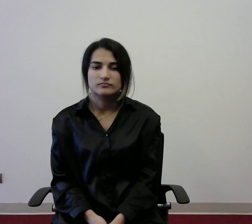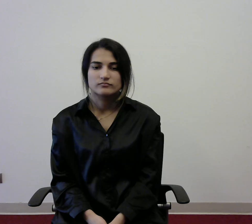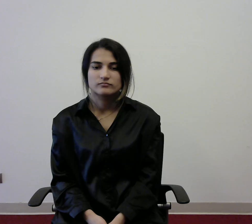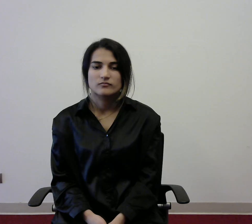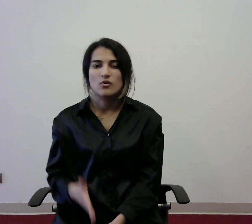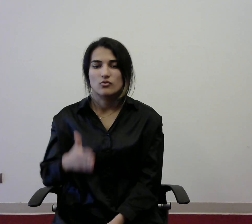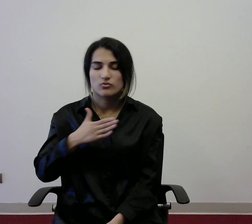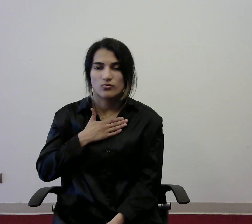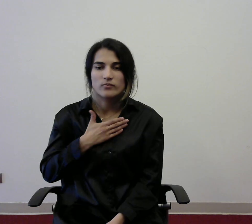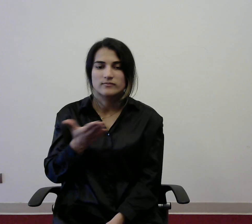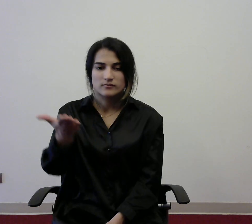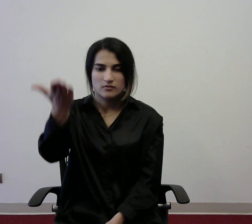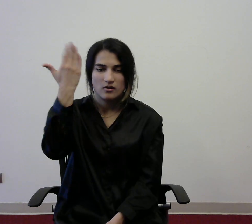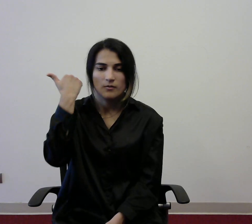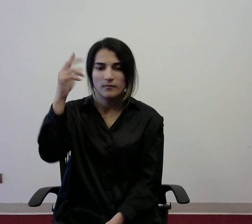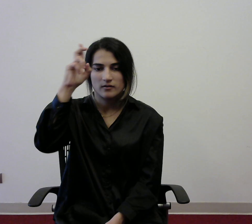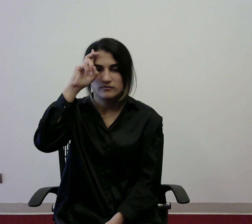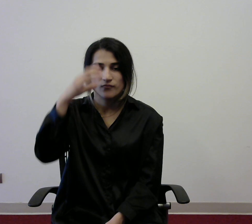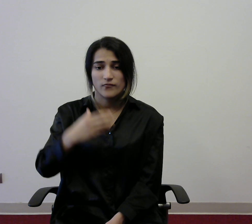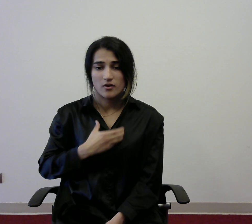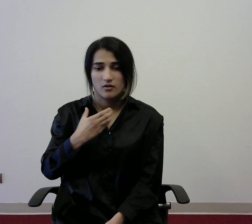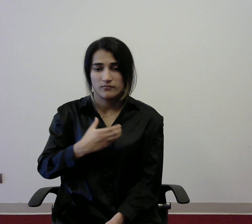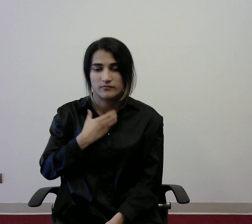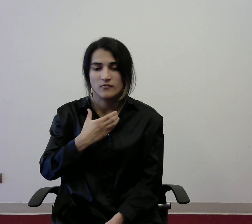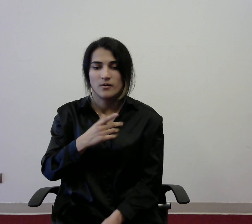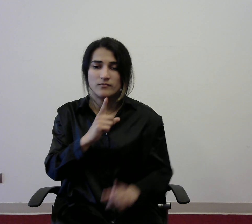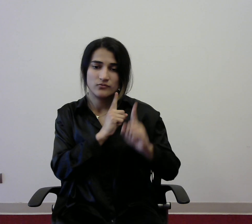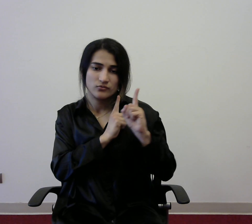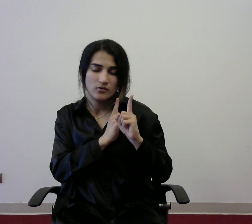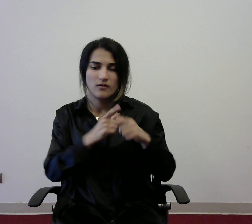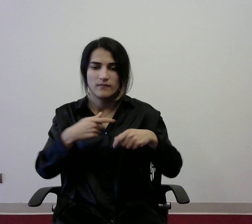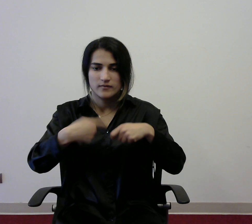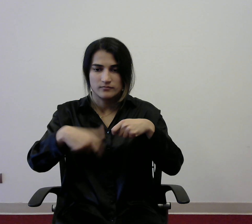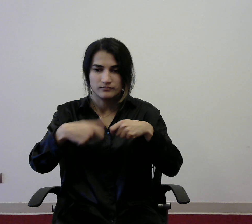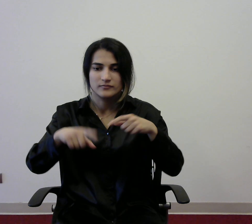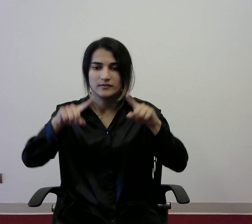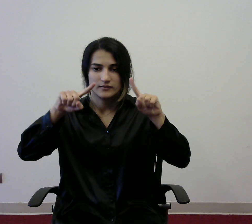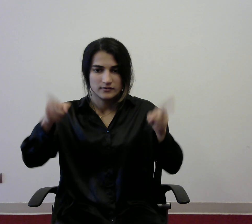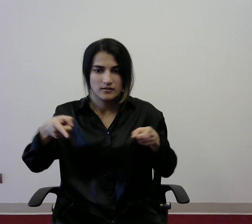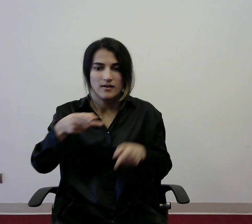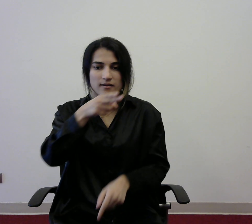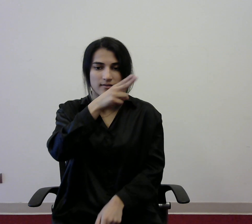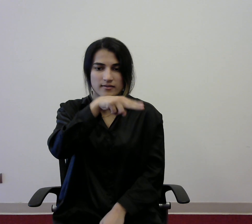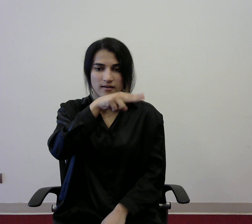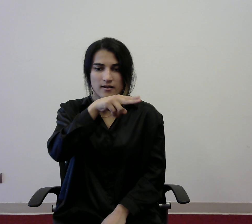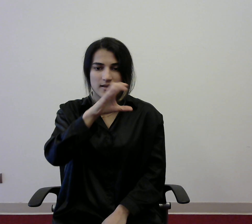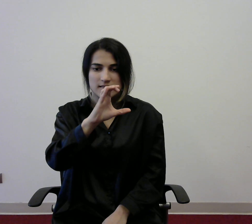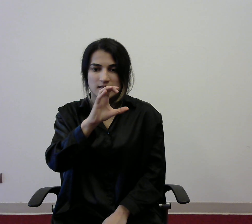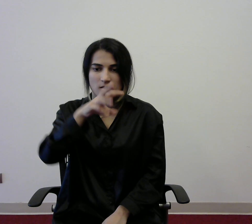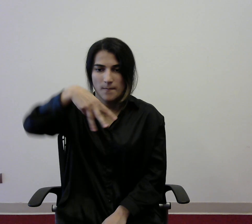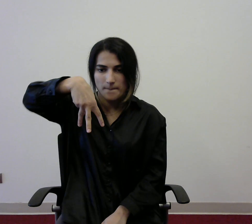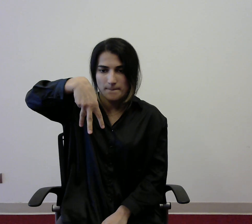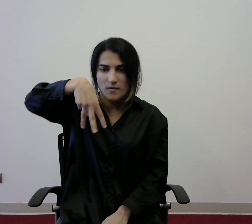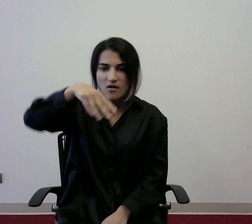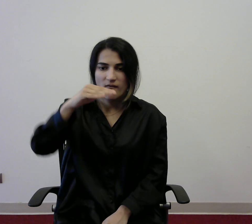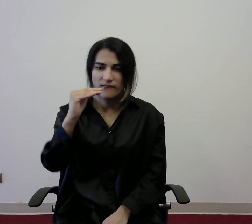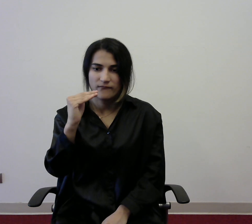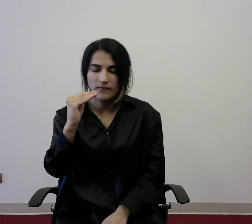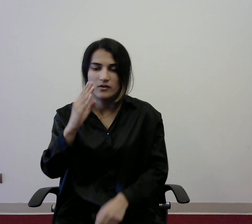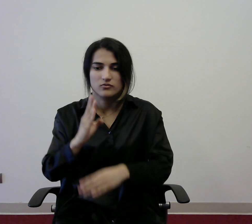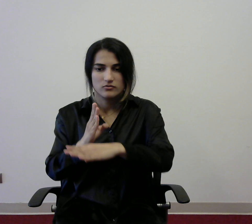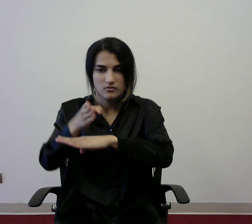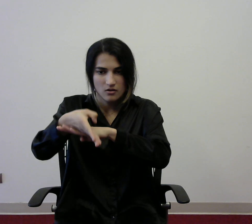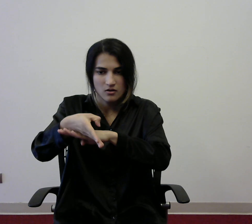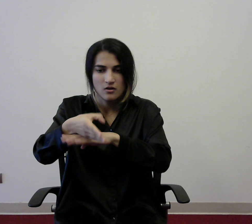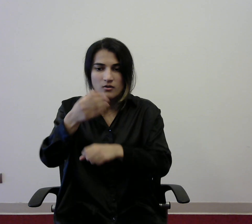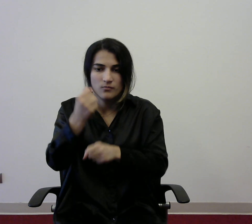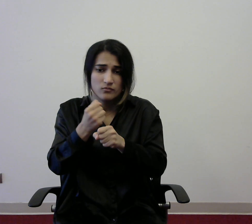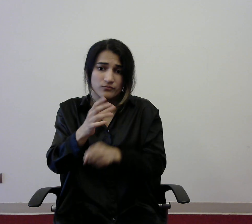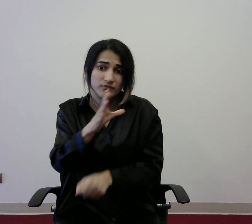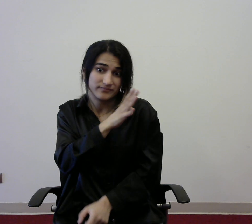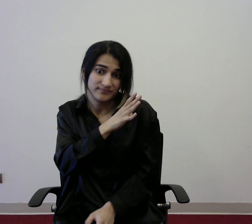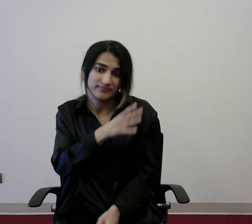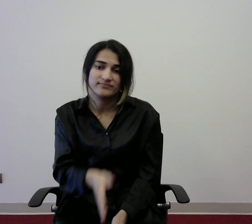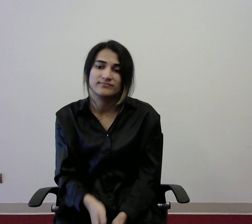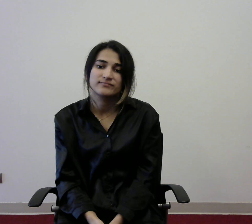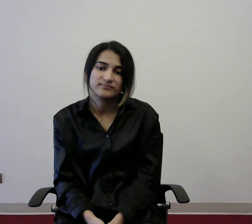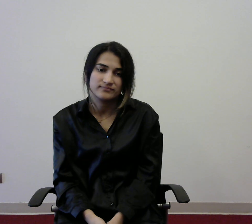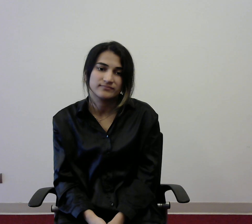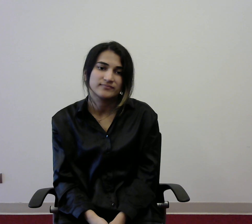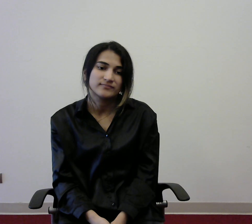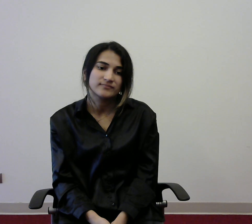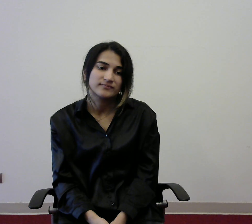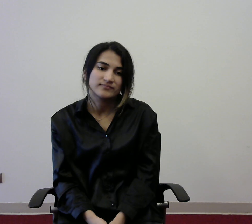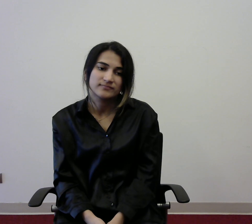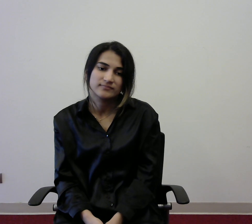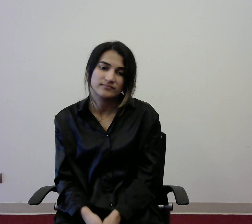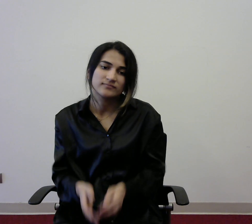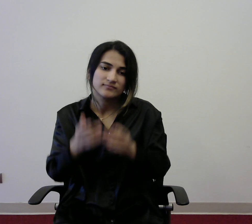Mən əvvəl Dövlət Sosial Müdafiə Fonduna (DSMF) müraciət etmişəm